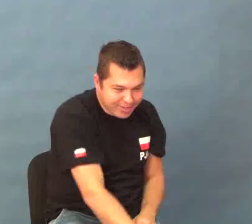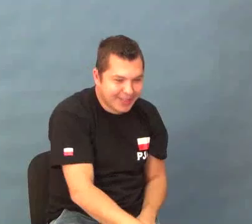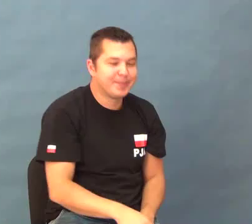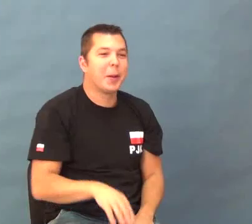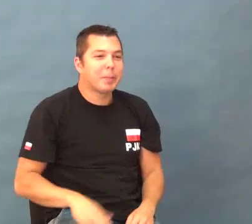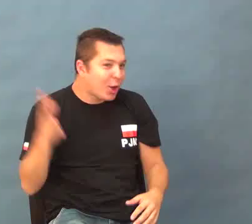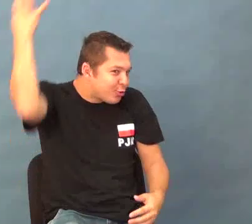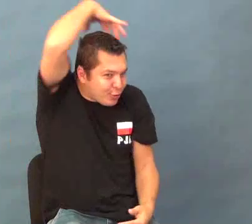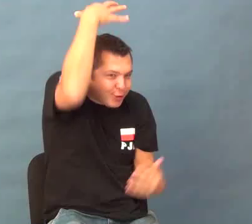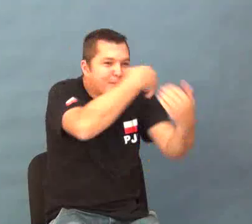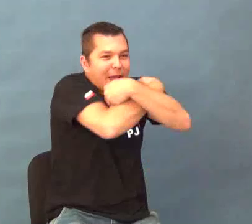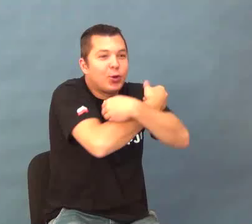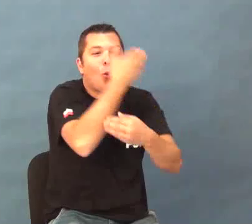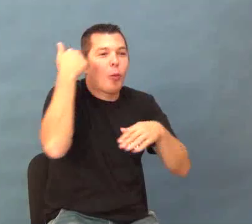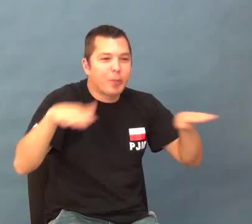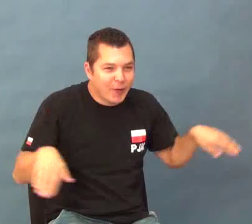Pies siedzi na głowie chłopca, nie umie pływać.